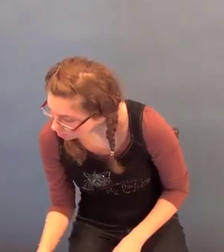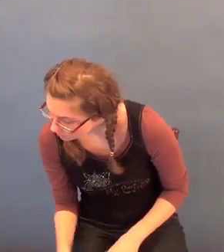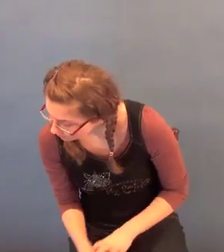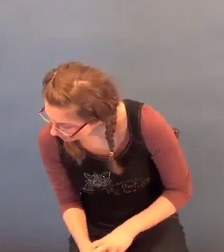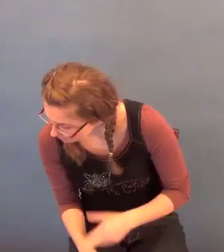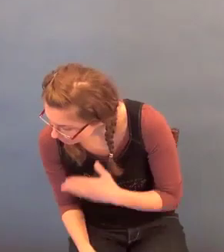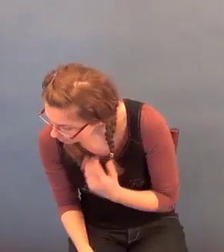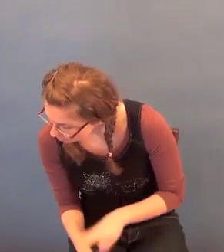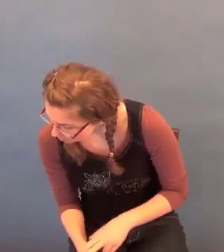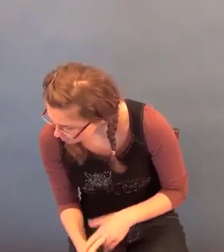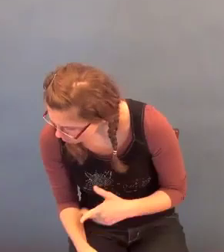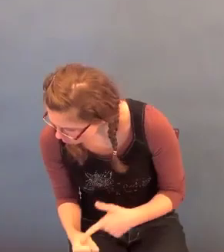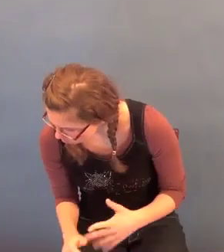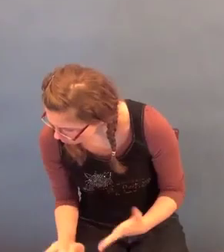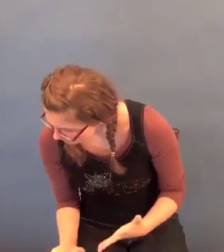Nie mam czasu dwudziestego szóstego.